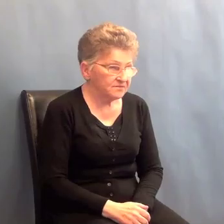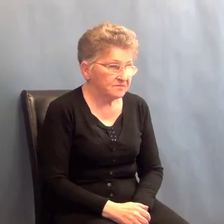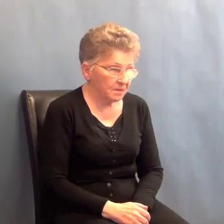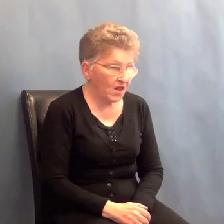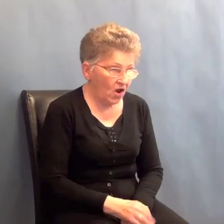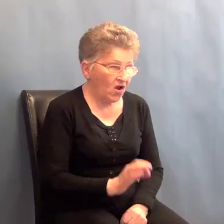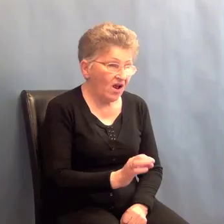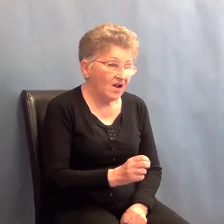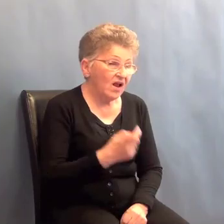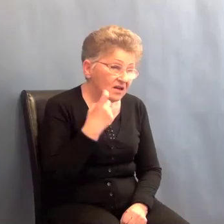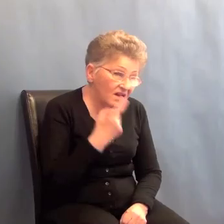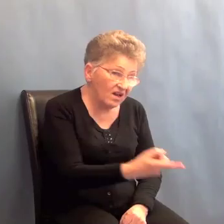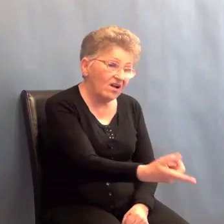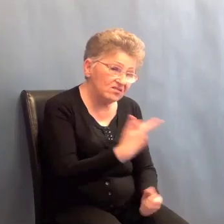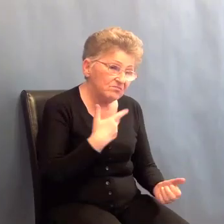Dobrze. Były słyszące osoby, a ja tego nie zamigałam.